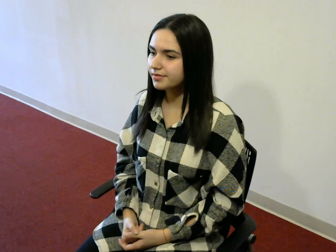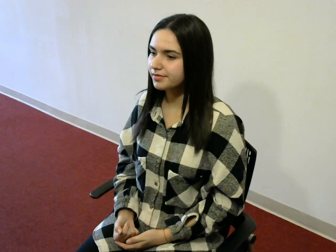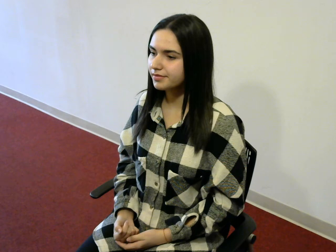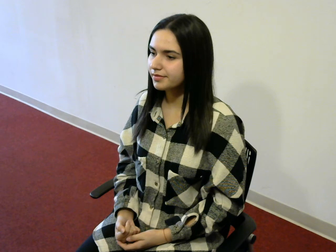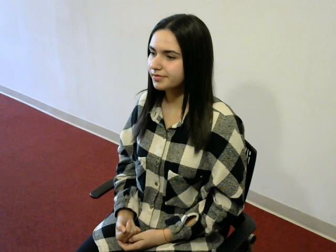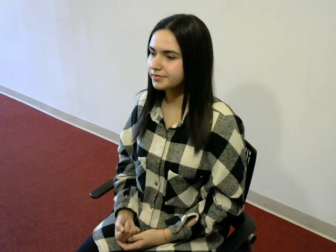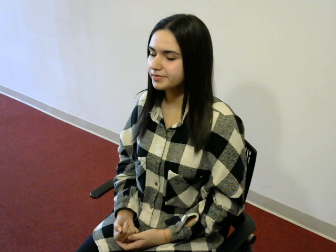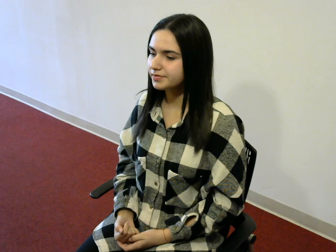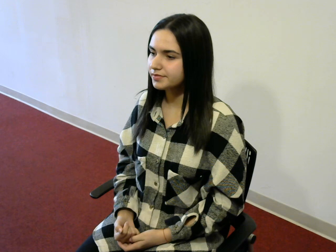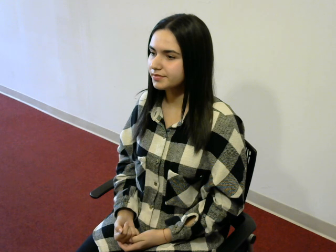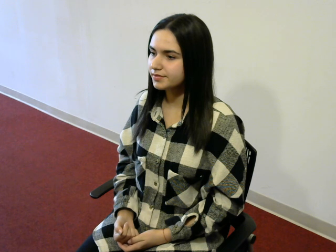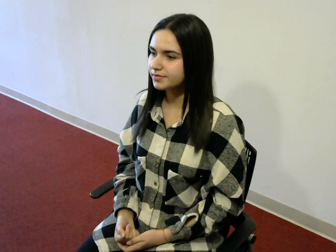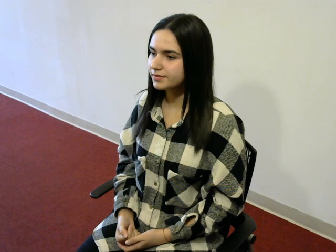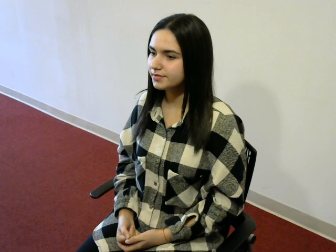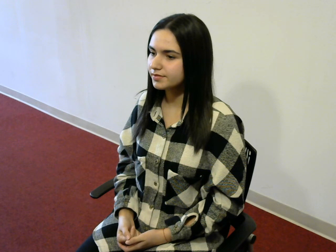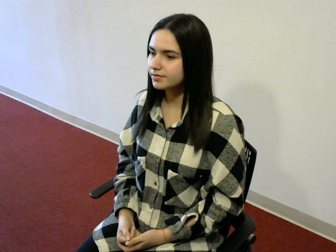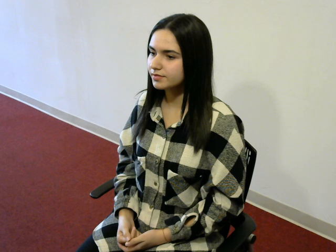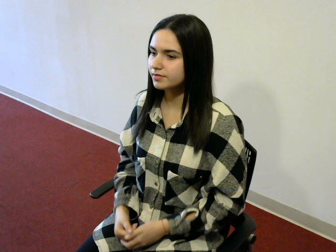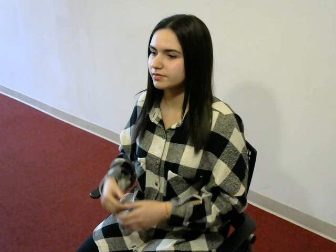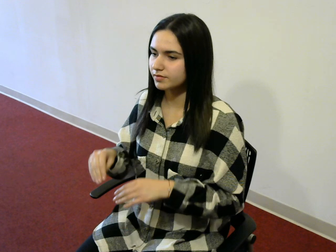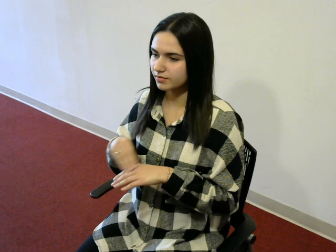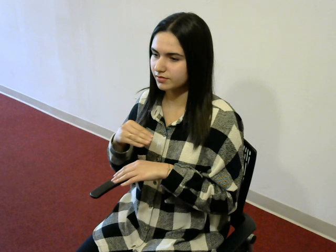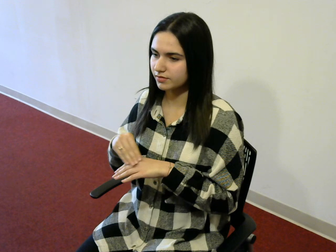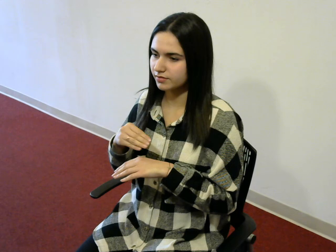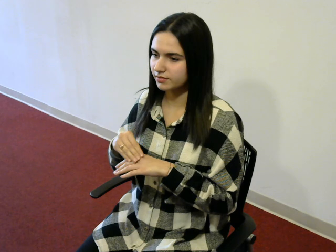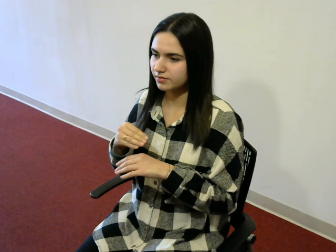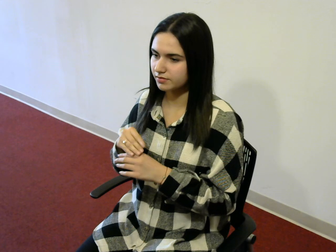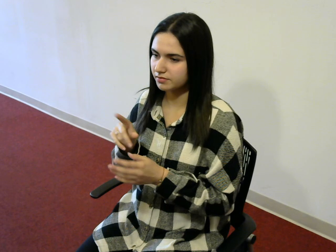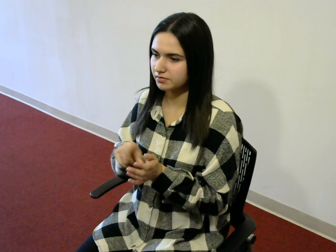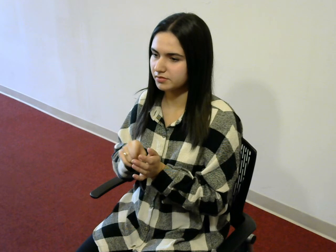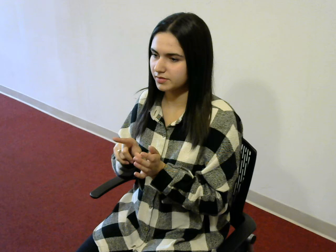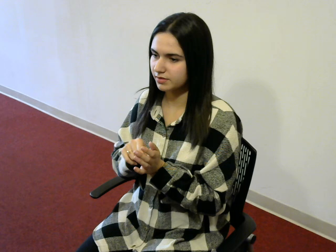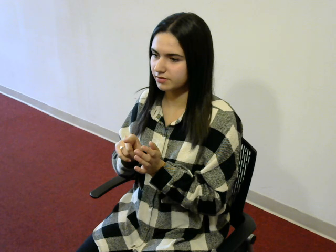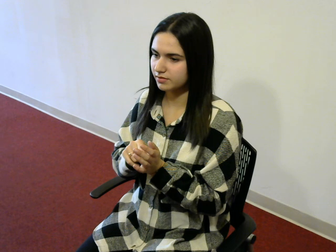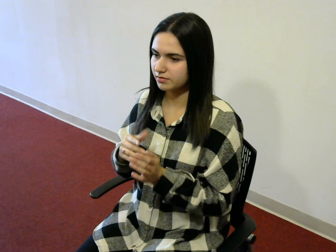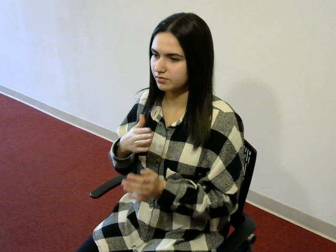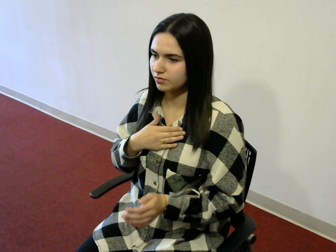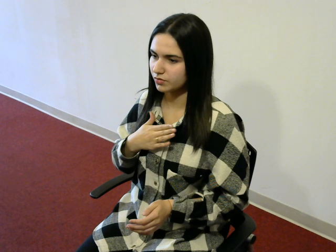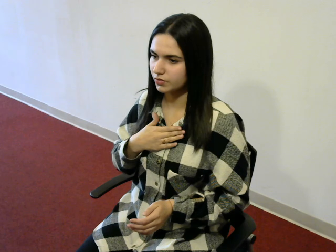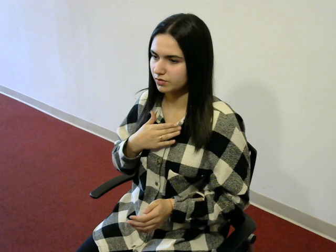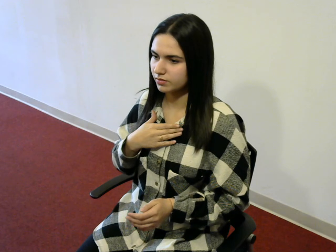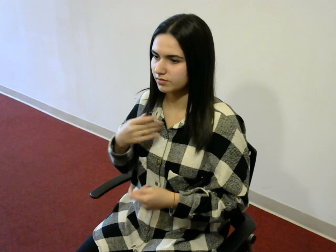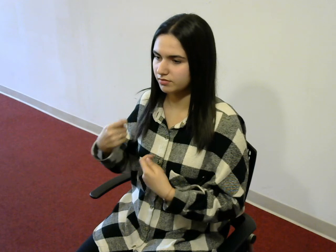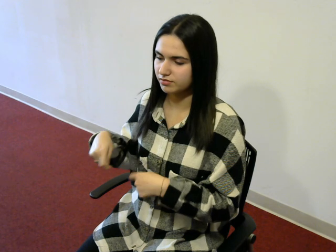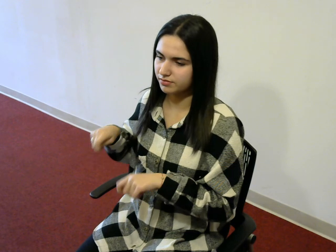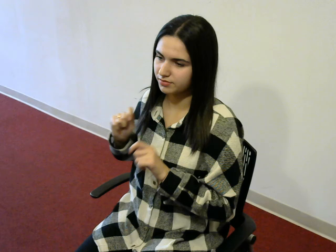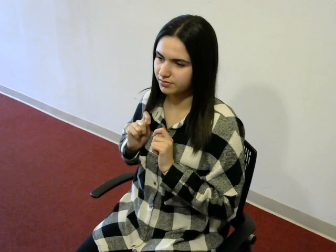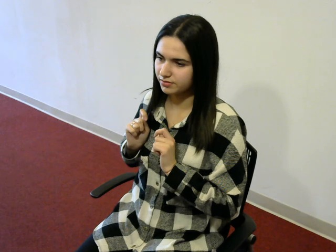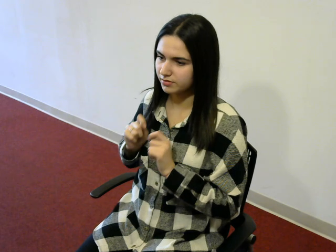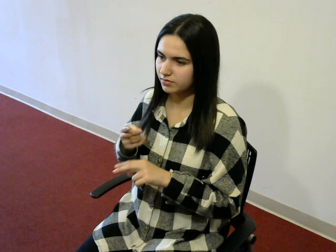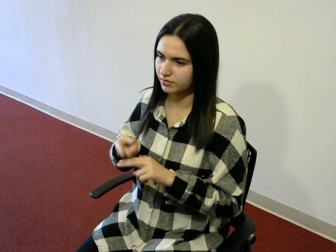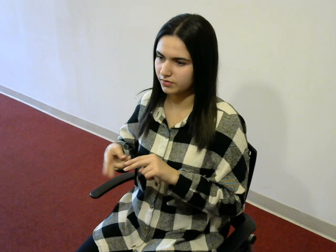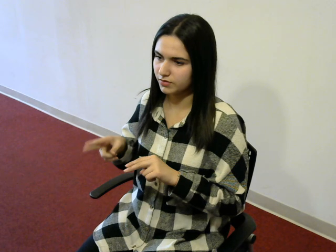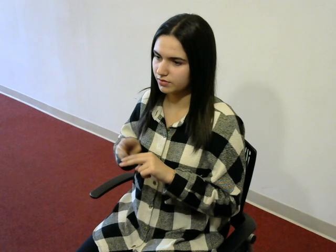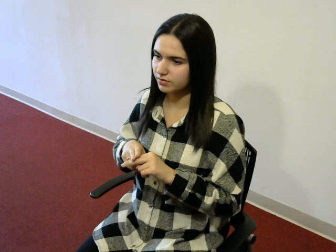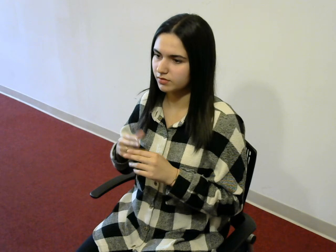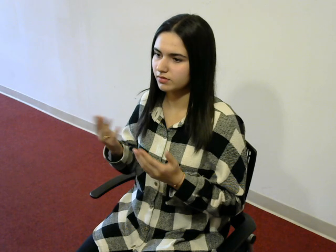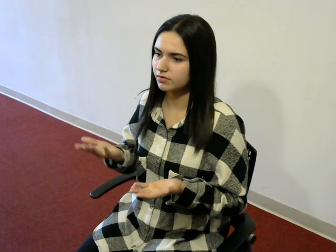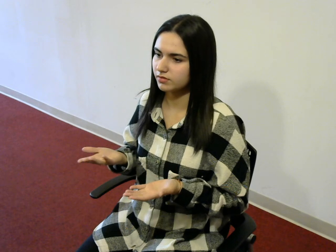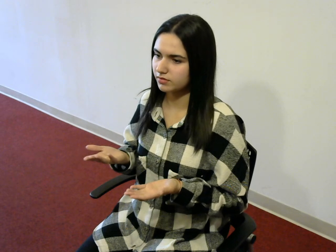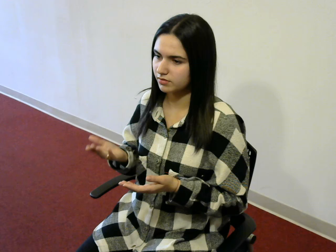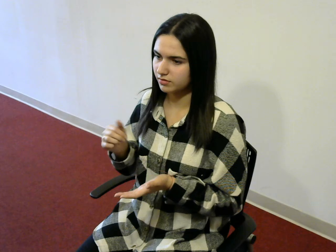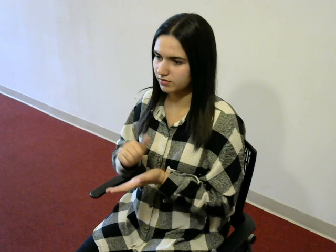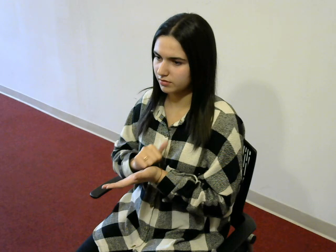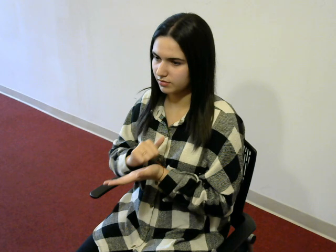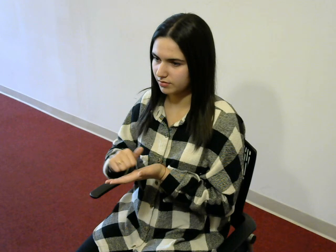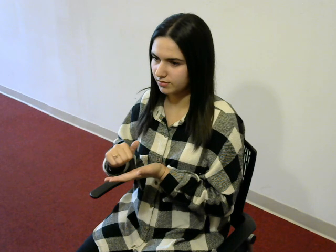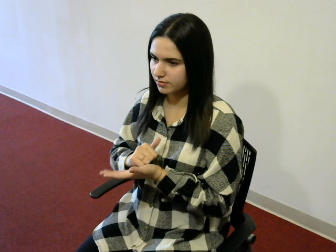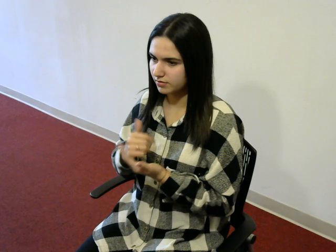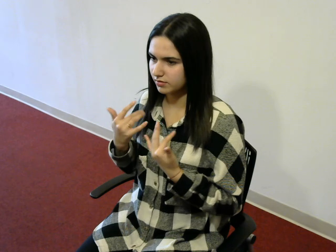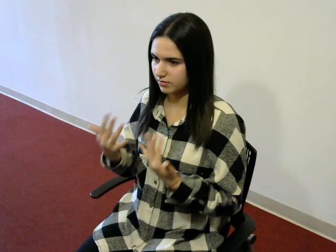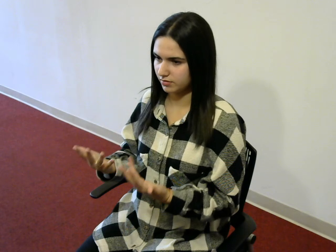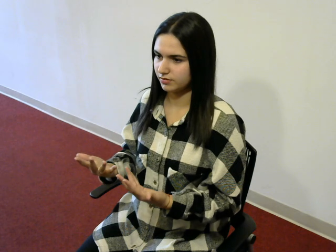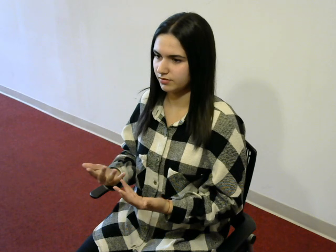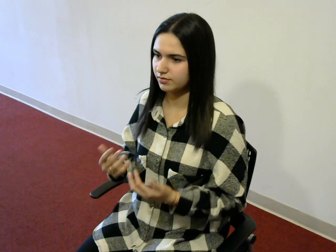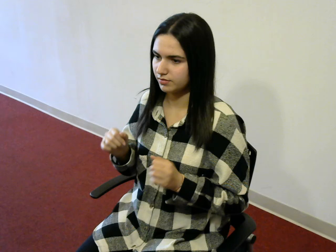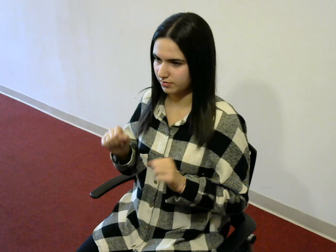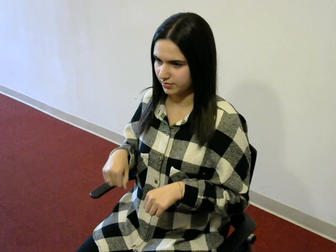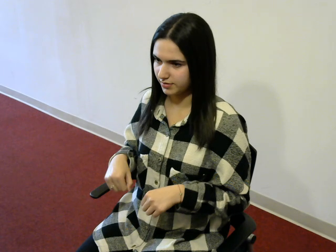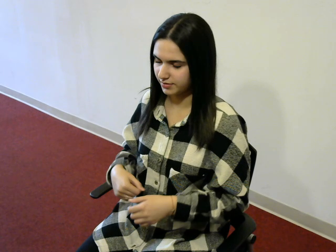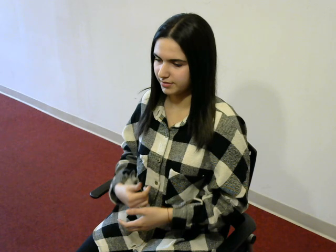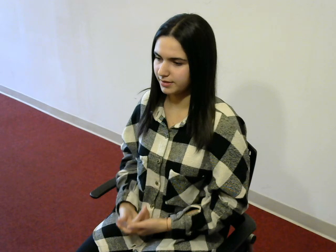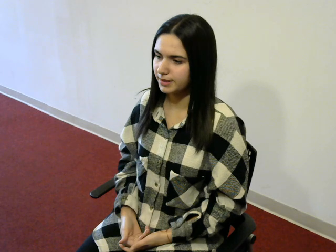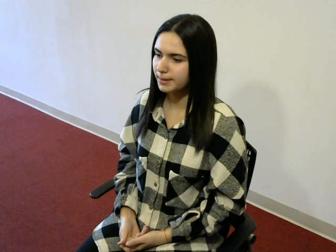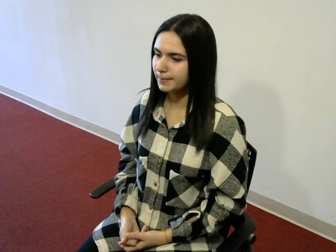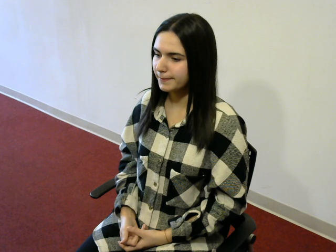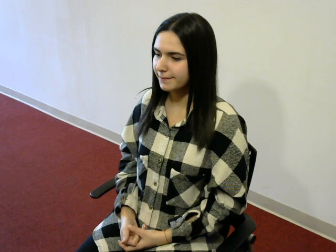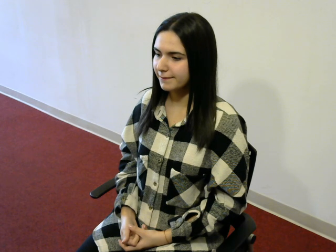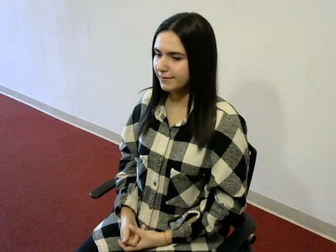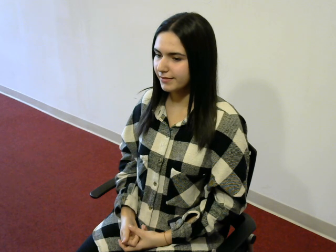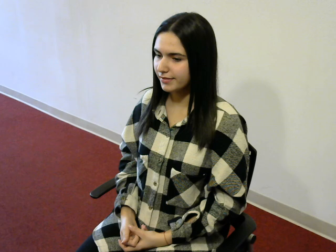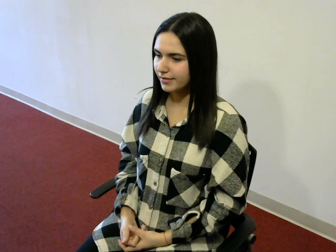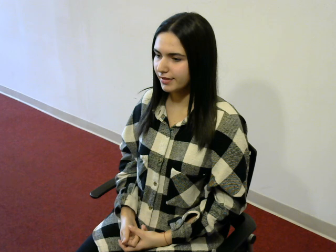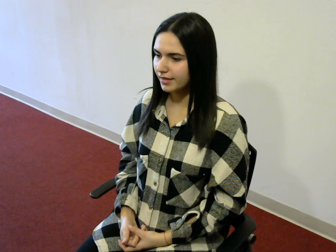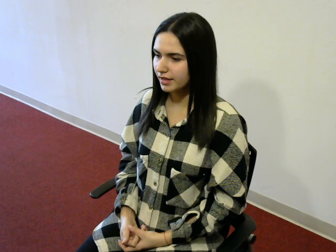Yoldaşımın pensiyasını mənə köçürmək üçün hansı sənədlər tələb olunur?